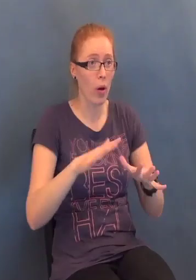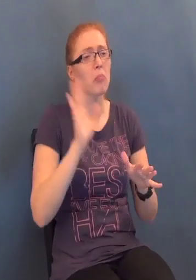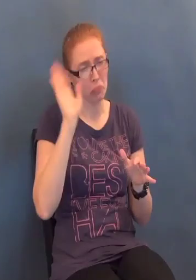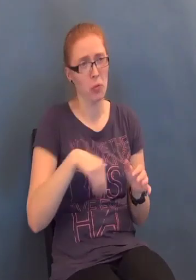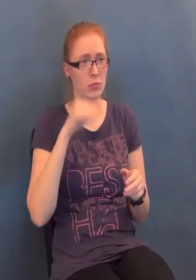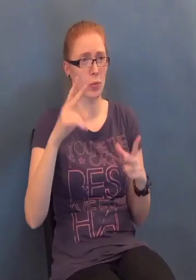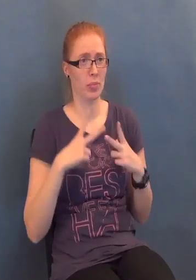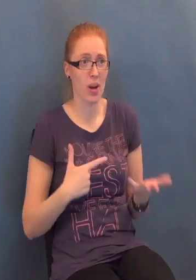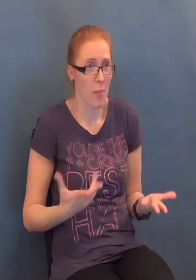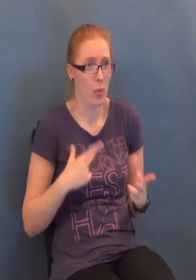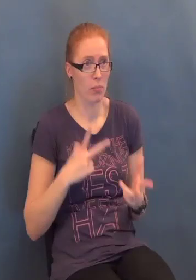Gdybym długo pracowała to okej, mogę prosić o urlop.